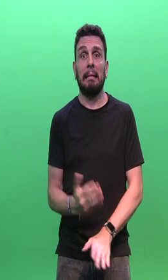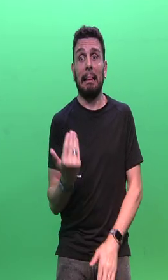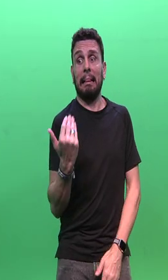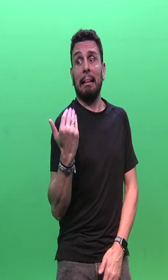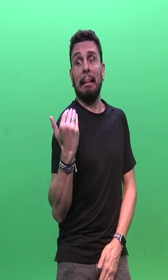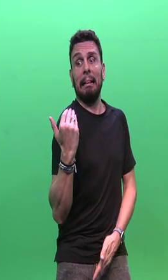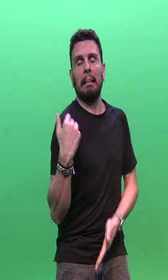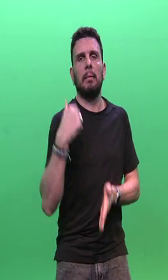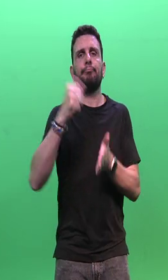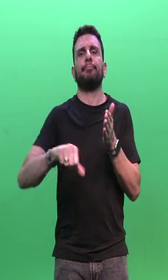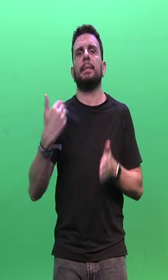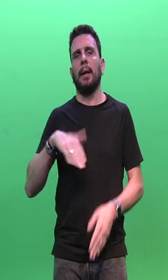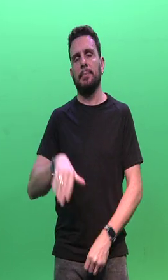Em van operar fa molt poc.